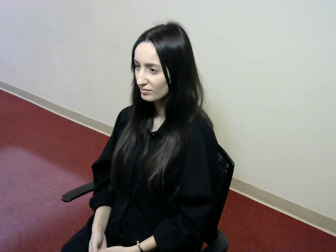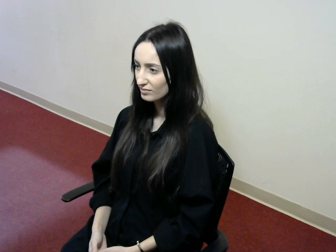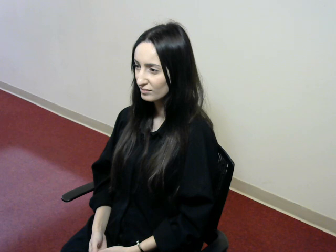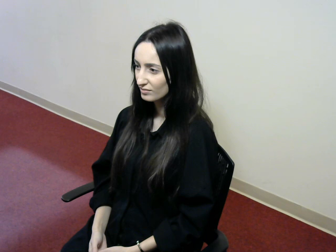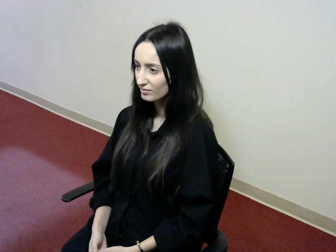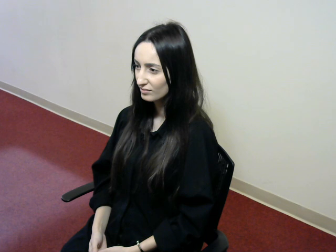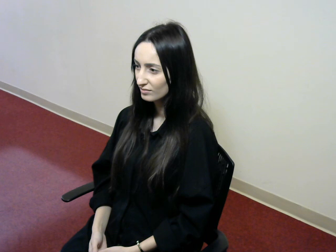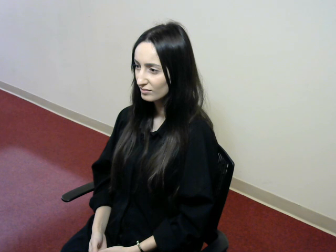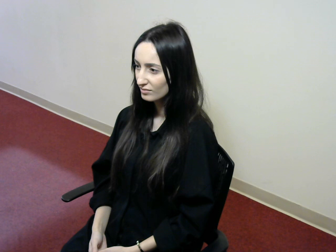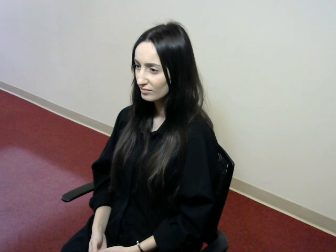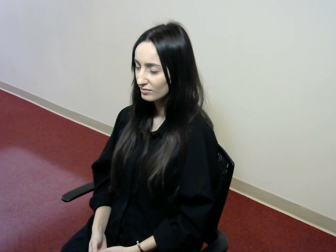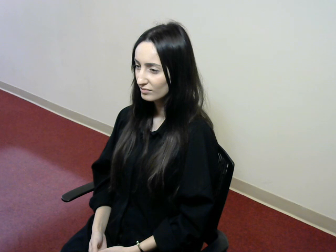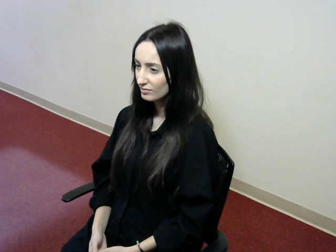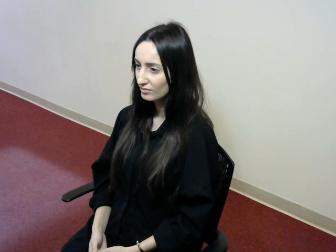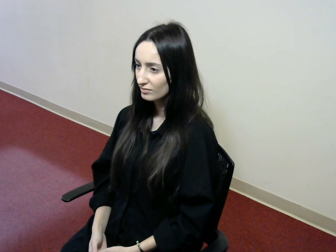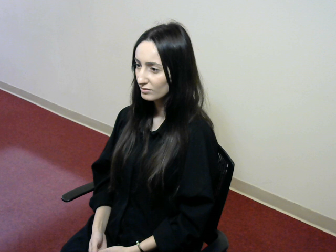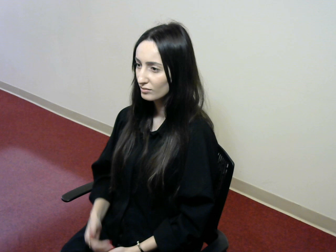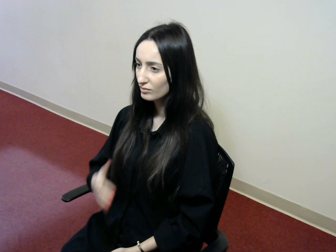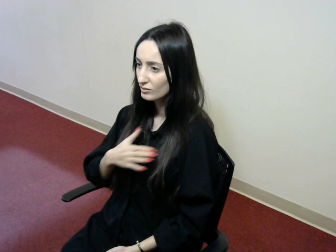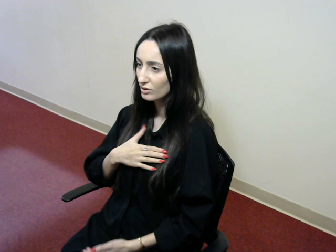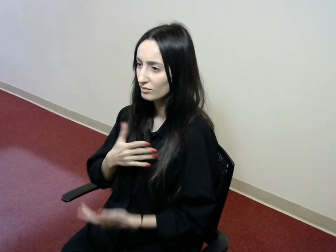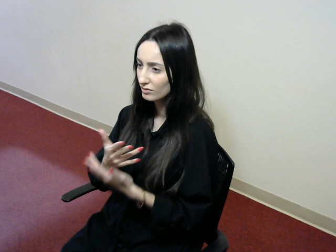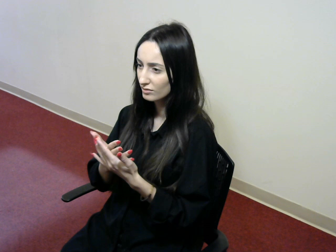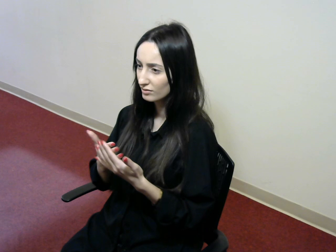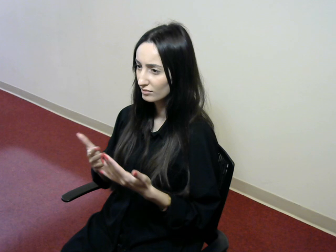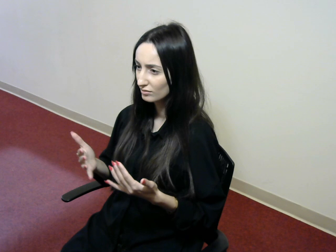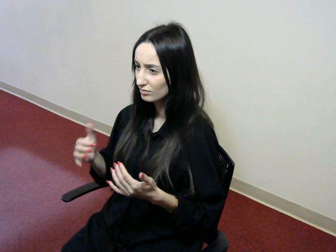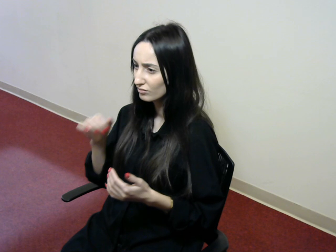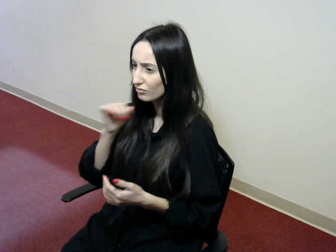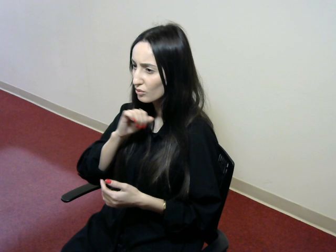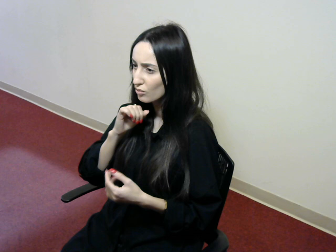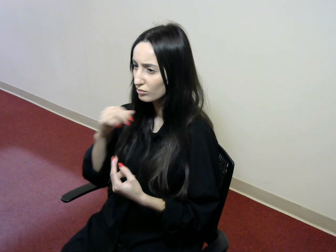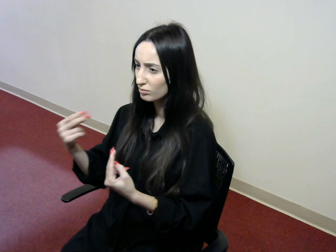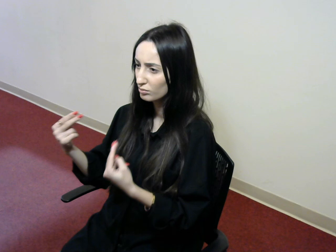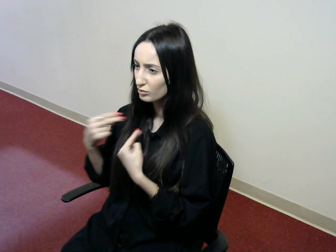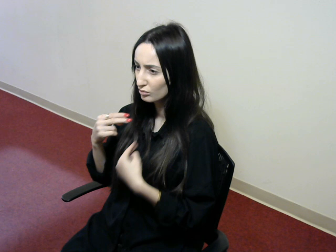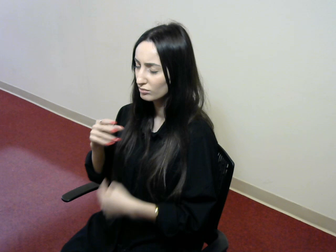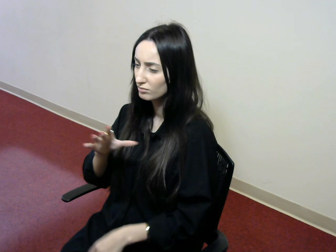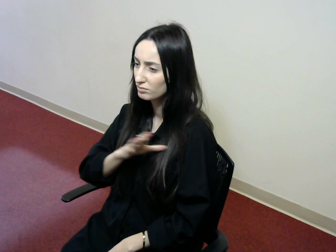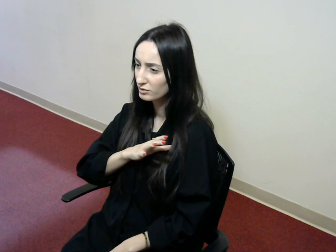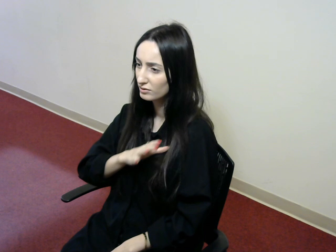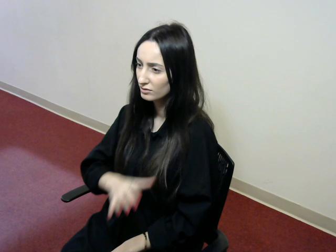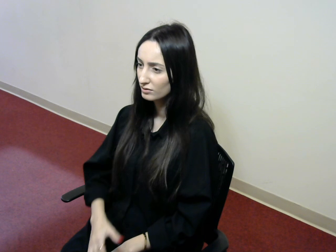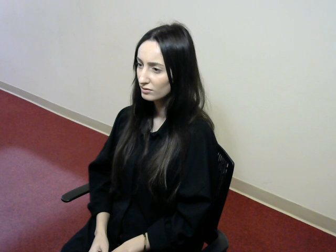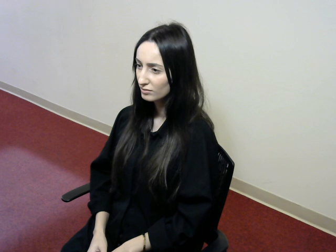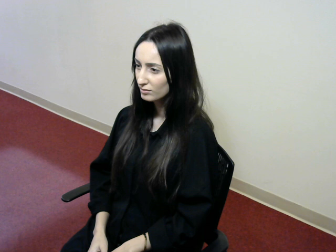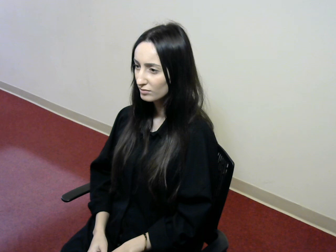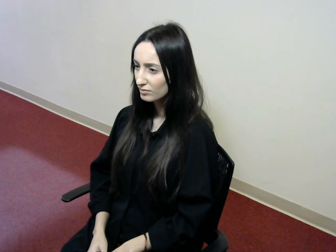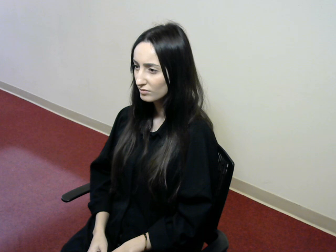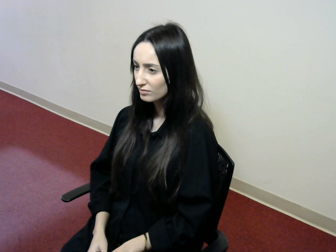Mənim əşyalarımı oğurlayıblar